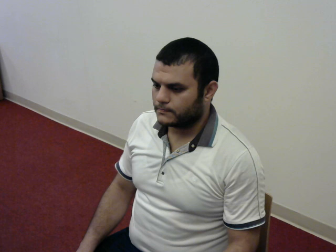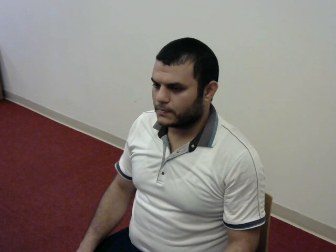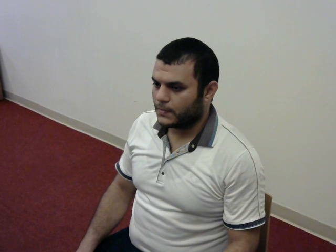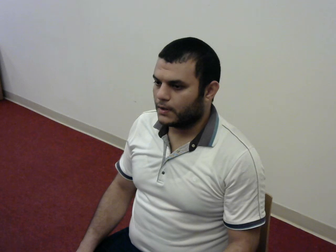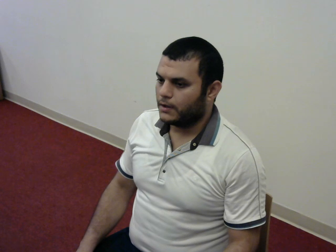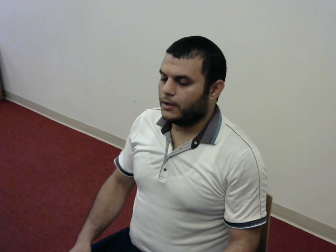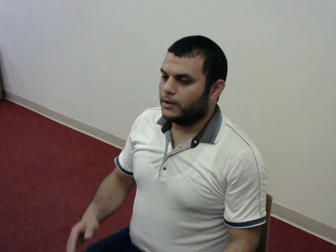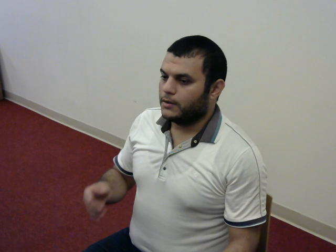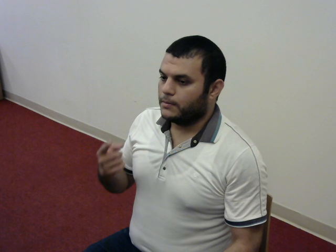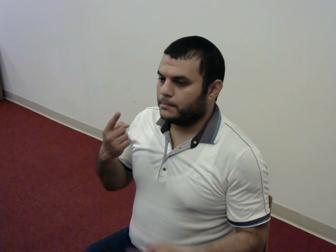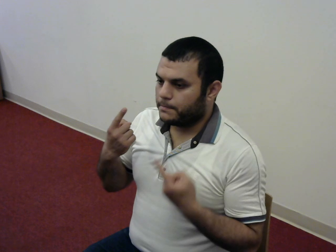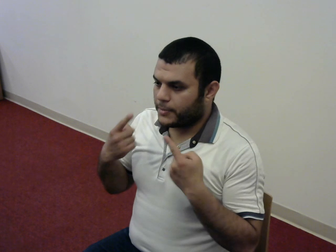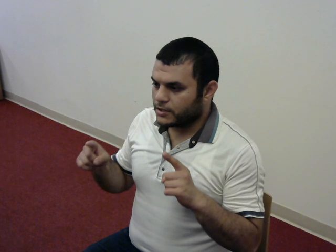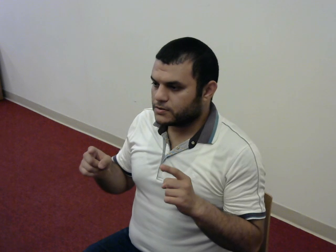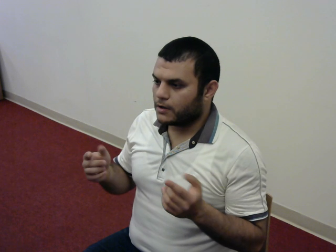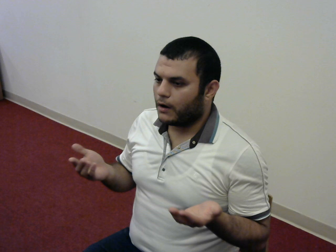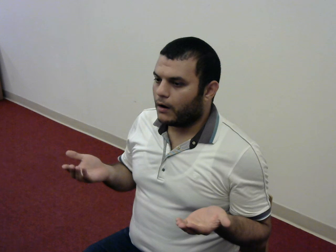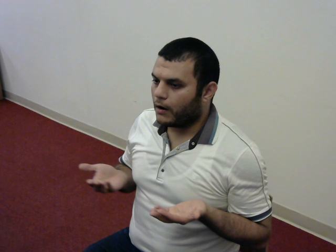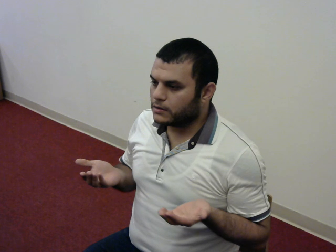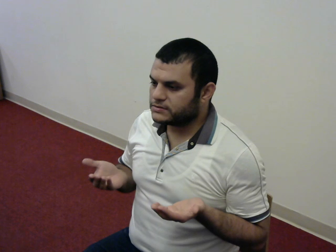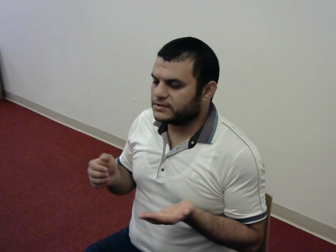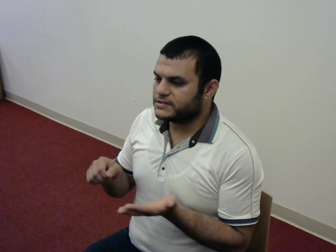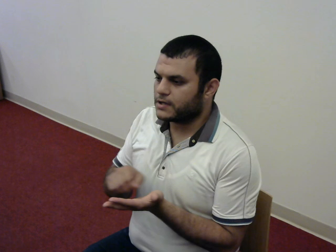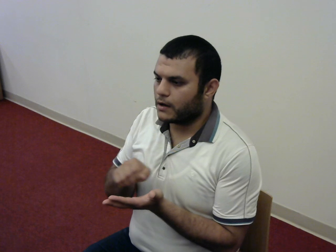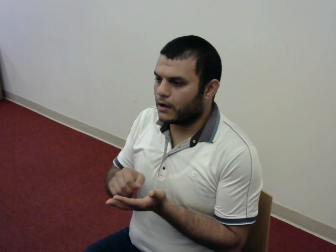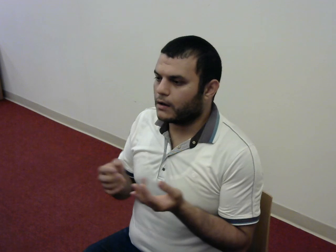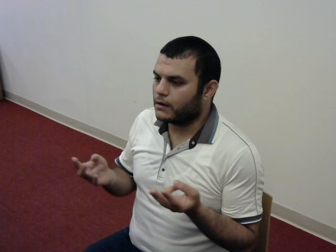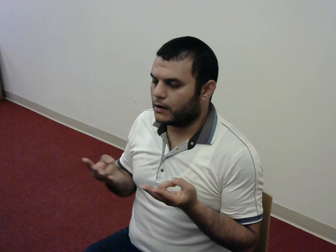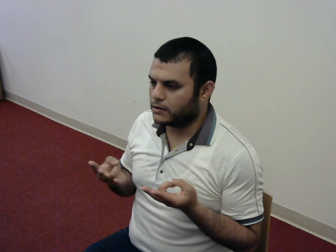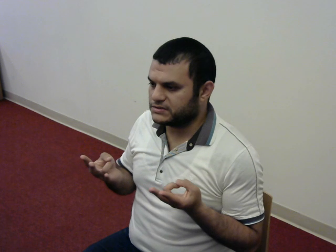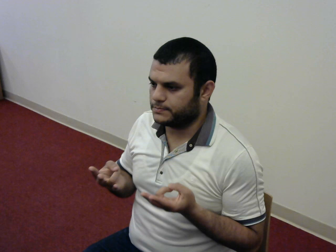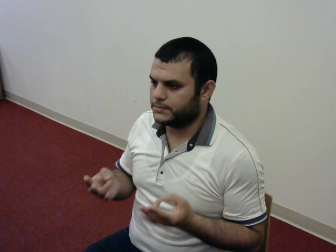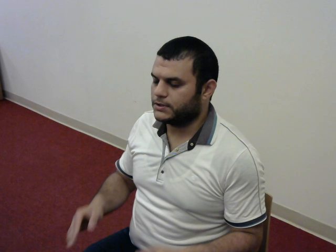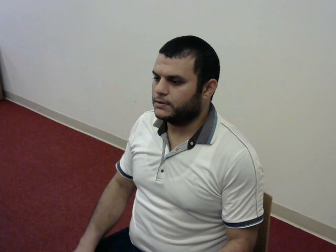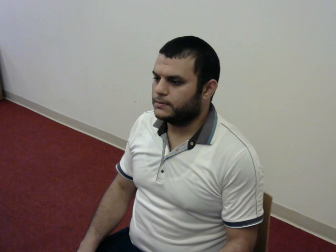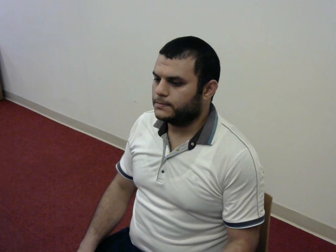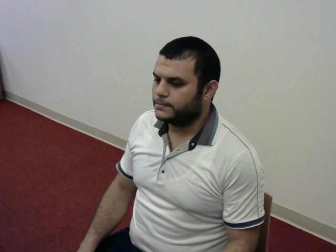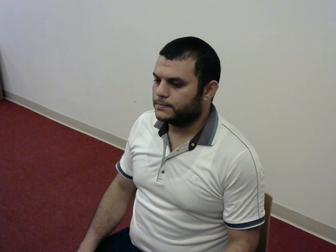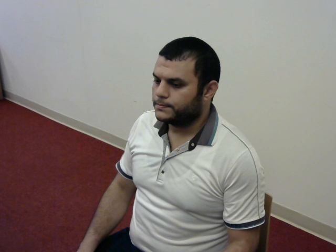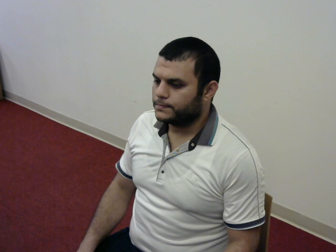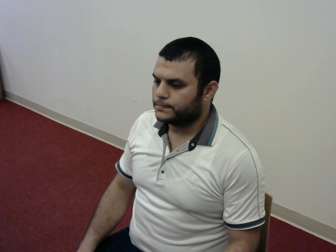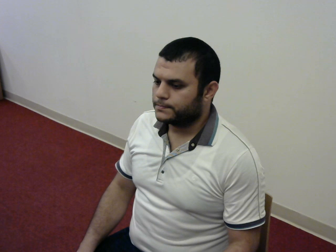Başqa hansı sənədlər lazımdır?